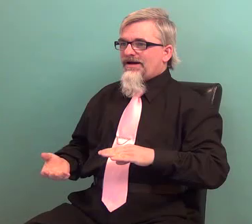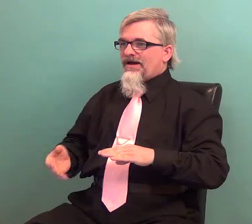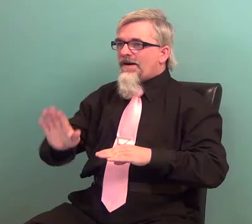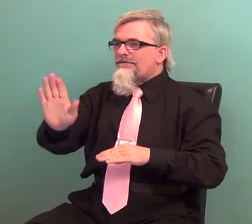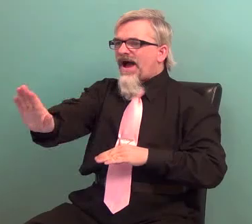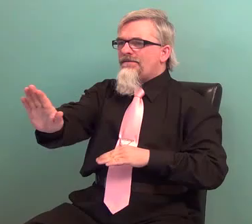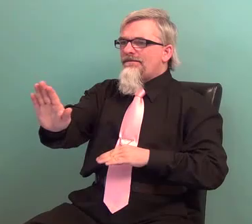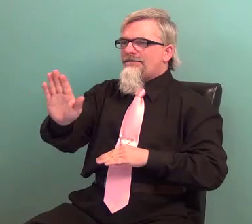Masz...